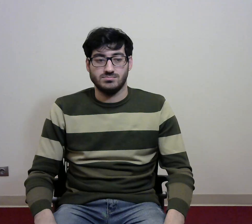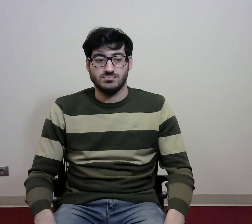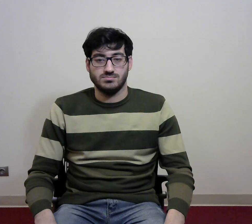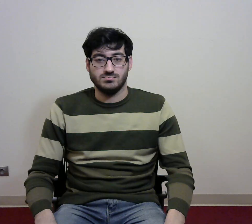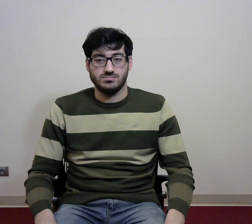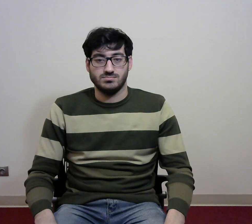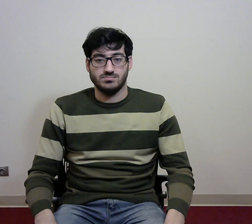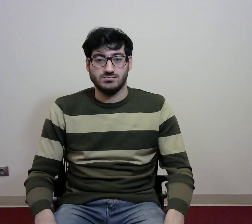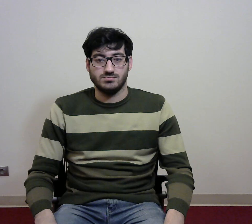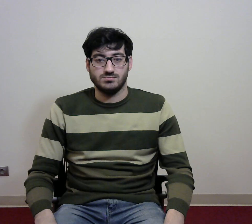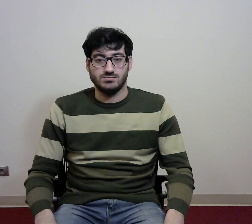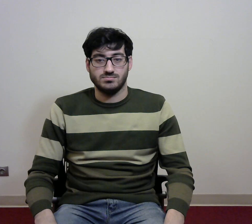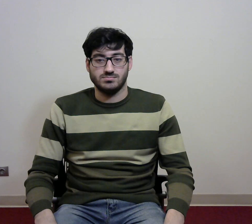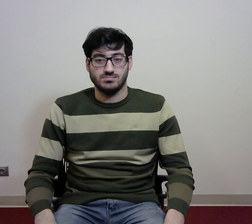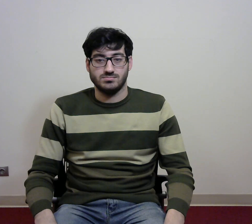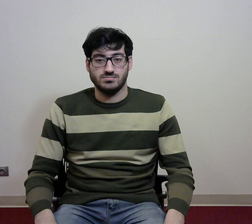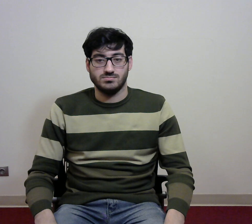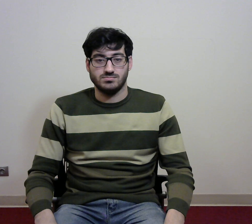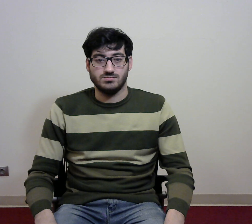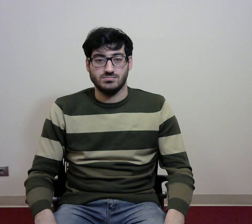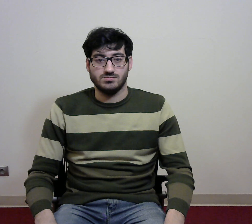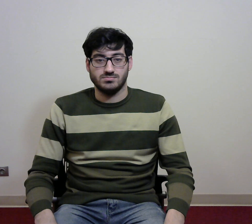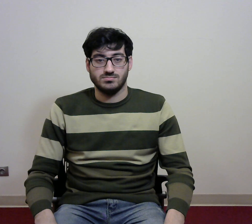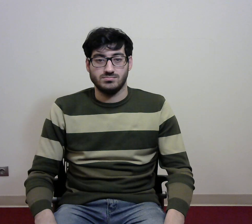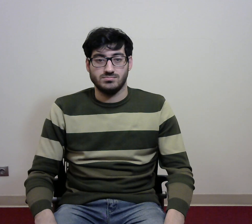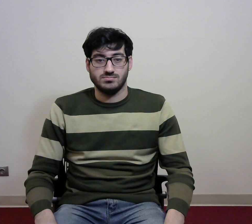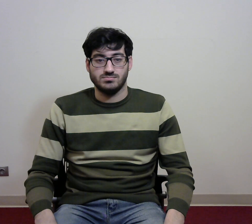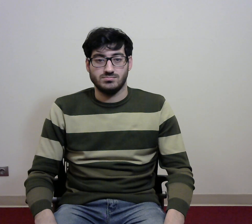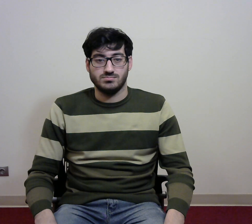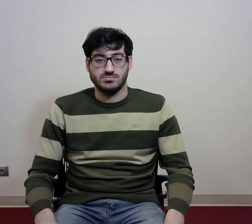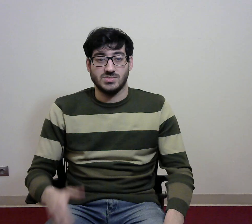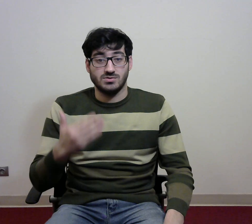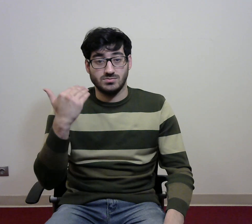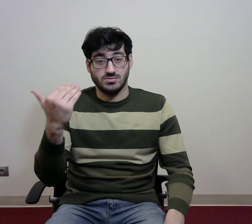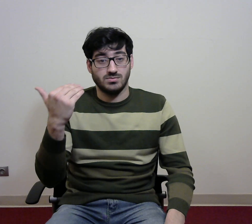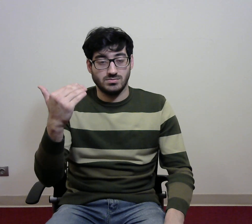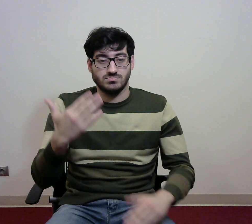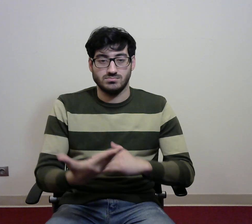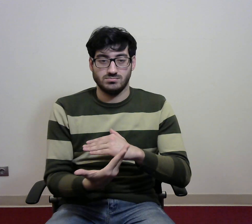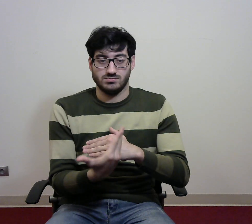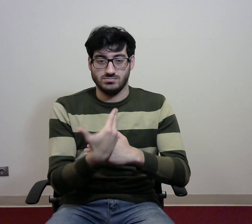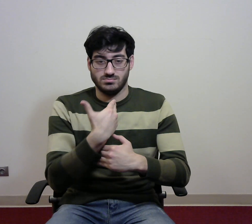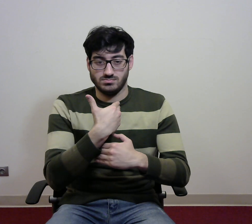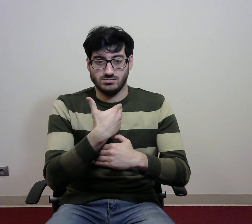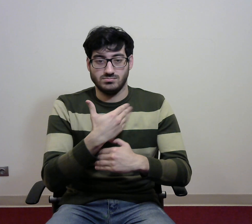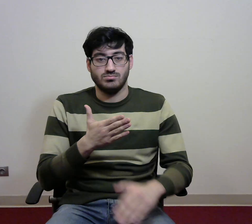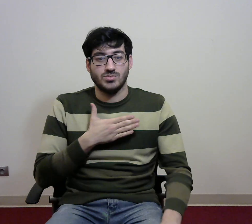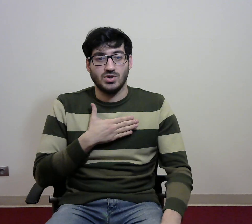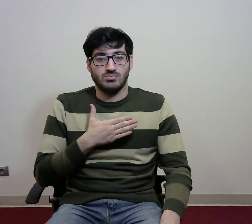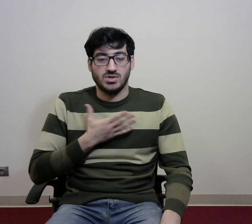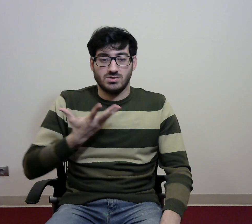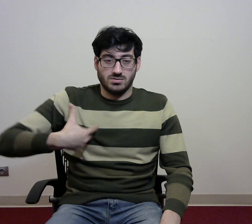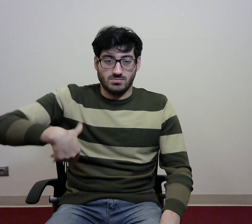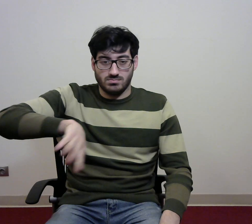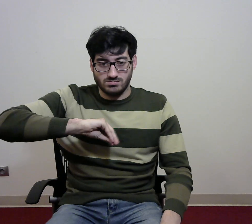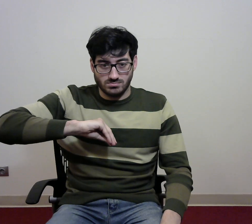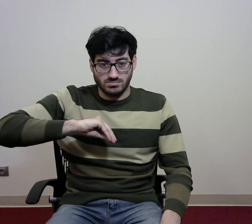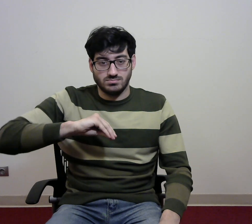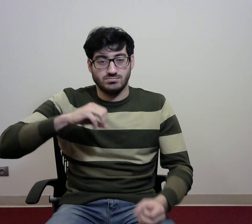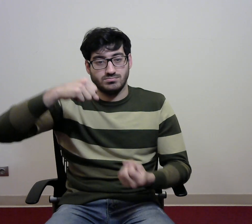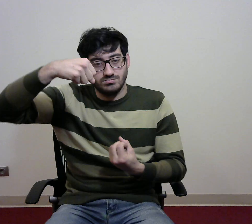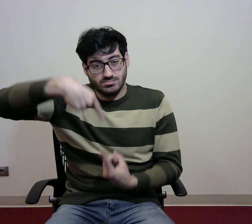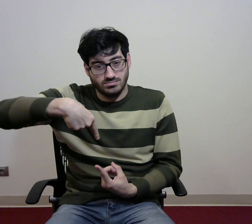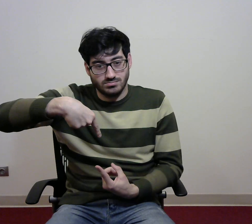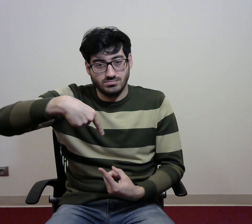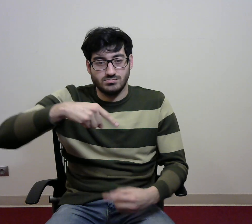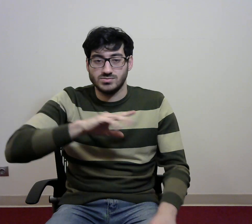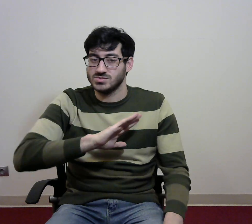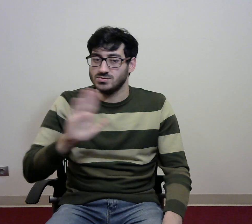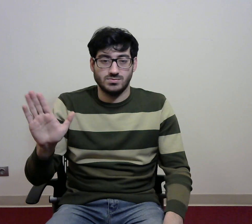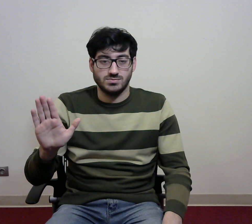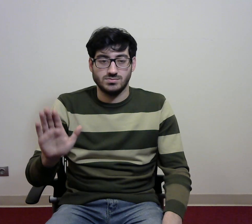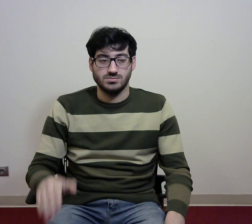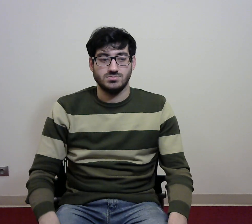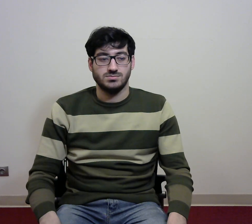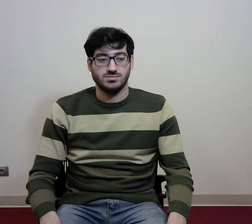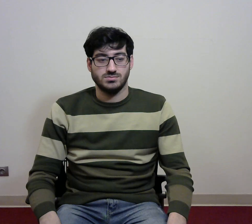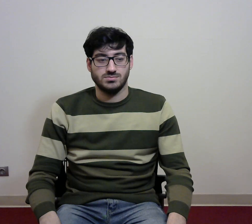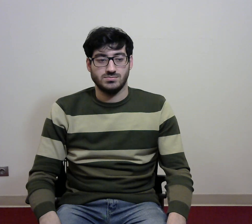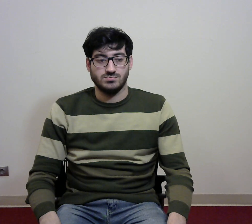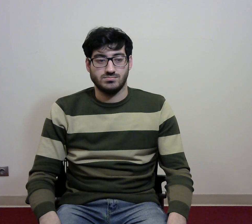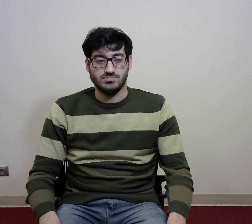Sizin müraciətiniz bizə uyğun deyildir